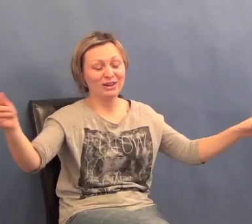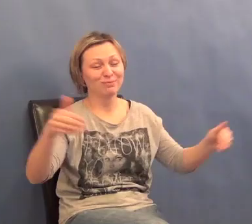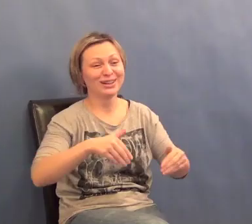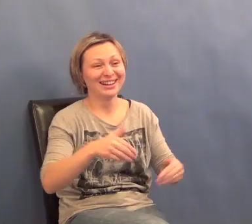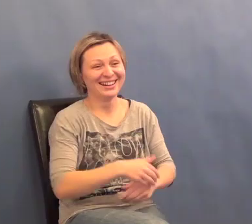Może.